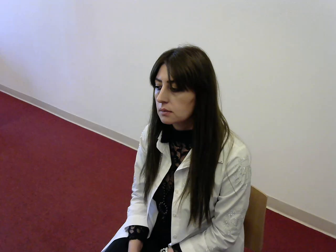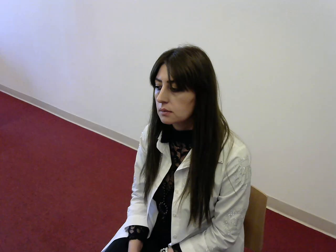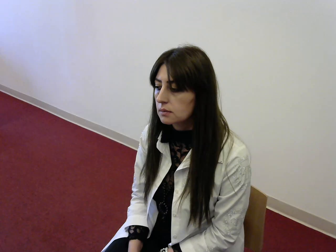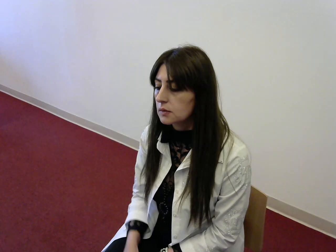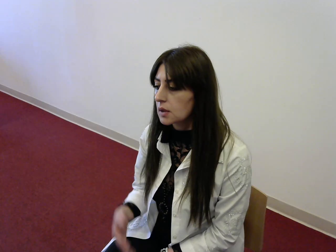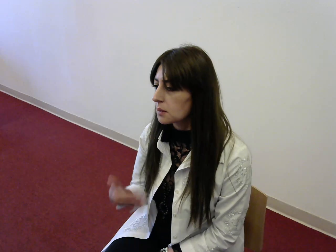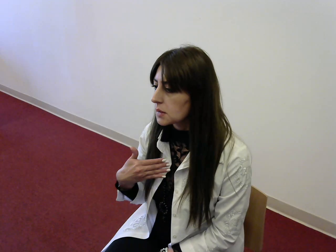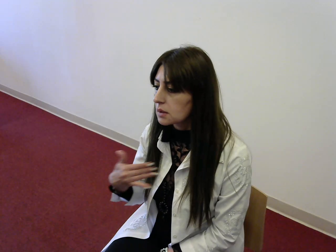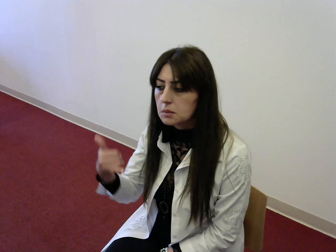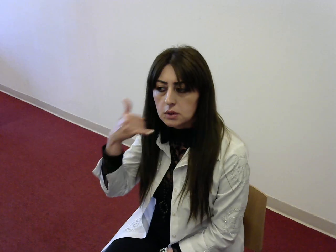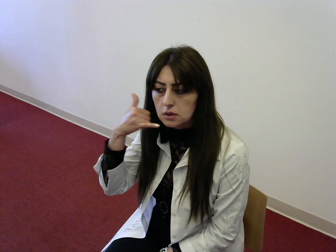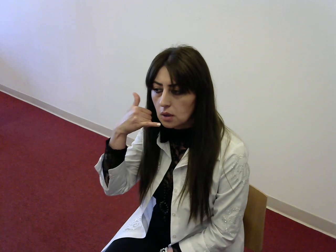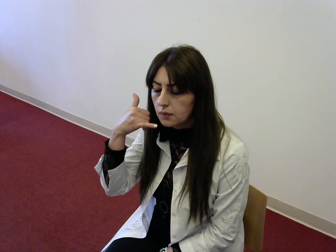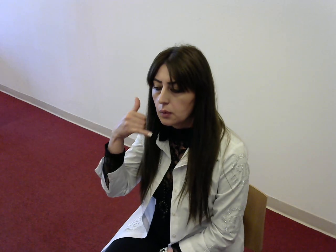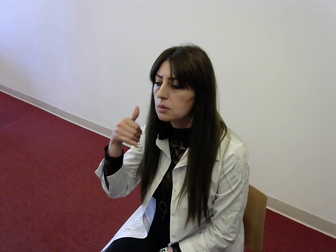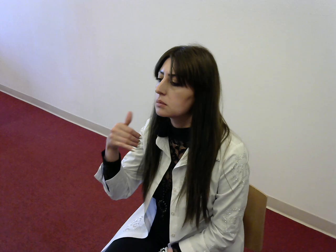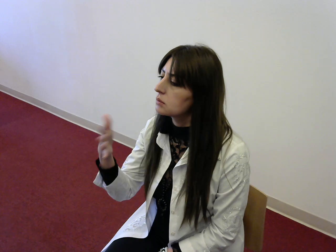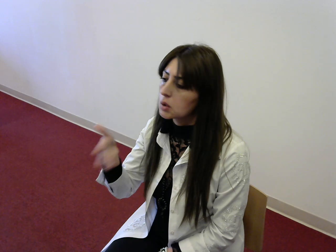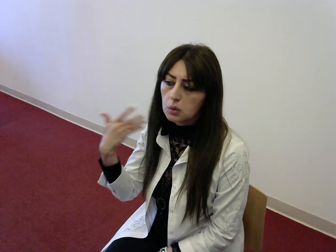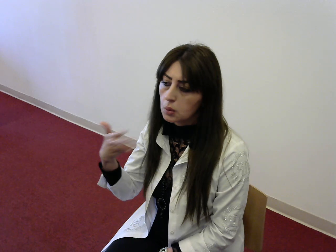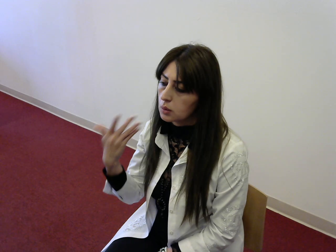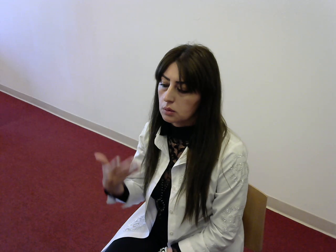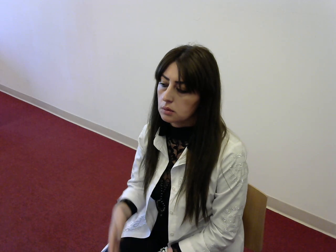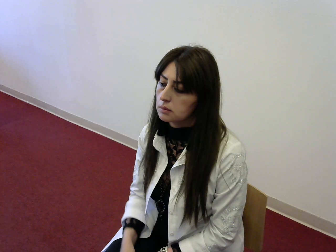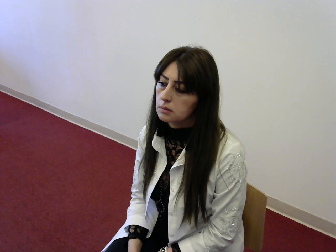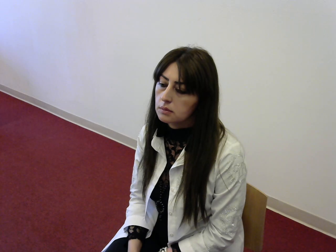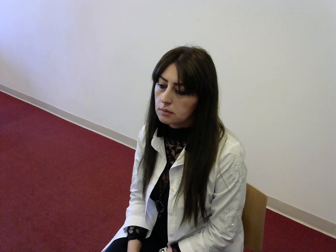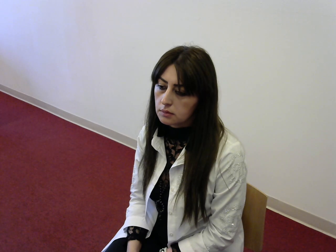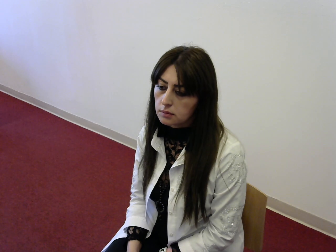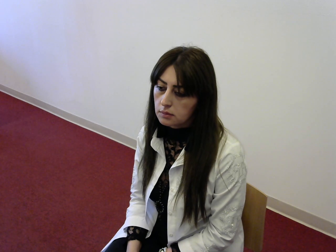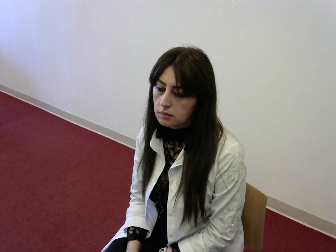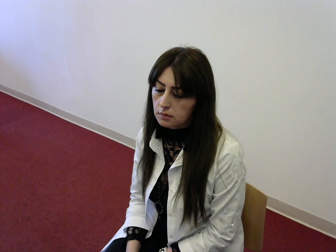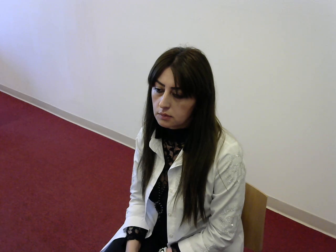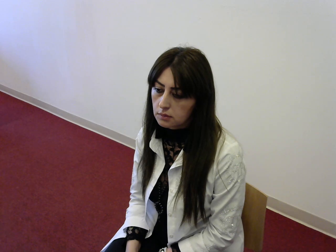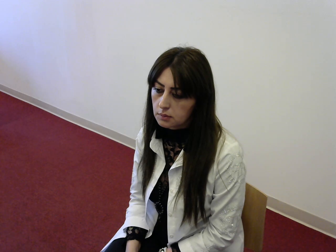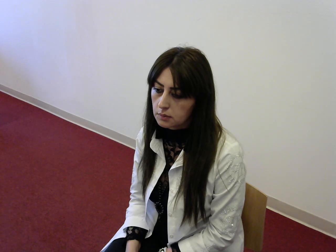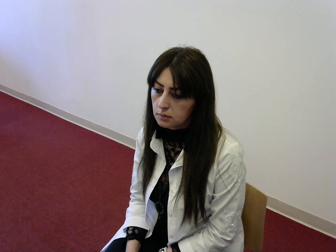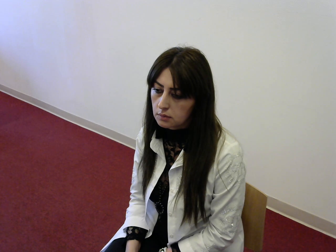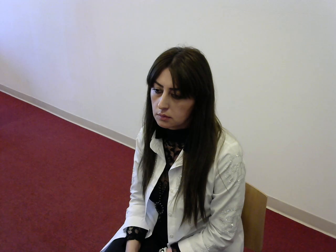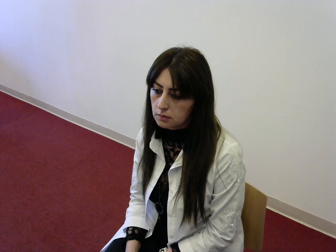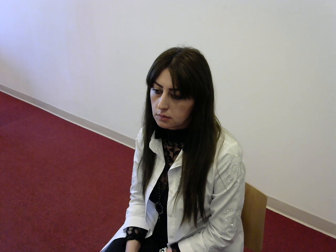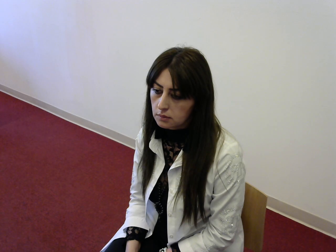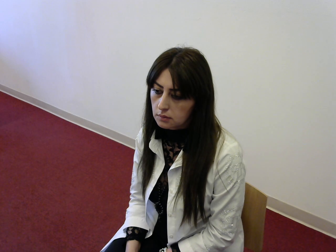Mənim telefonum yoxdur